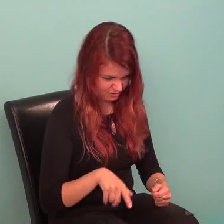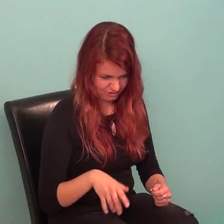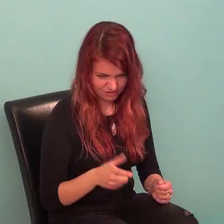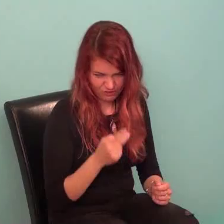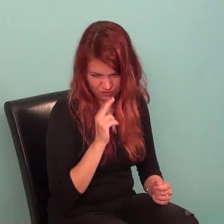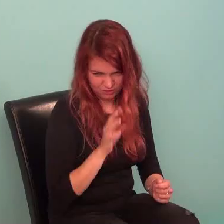Ukradziono gruszki.